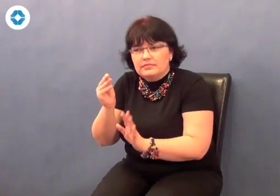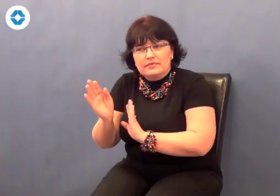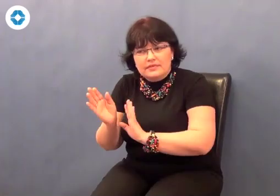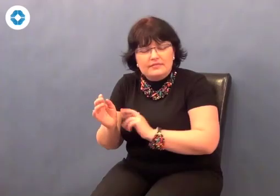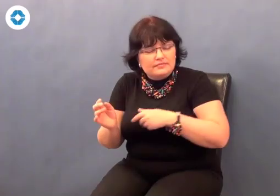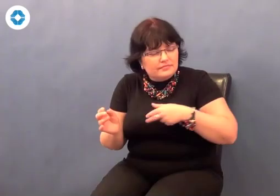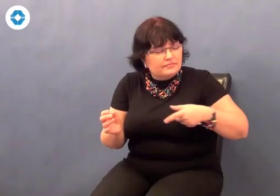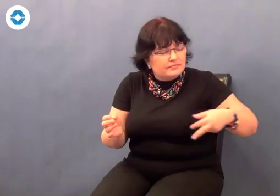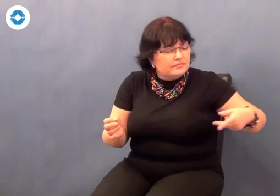Odchodzą.